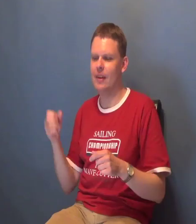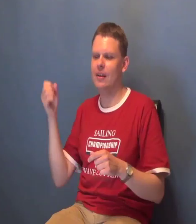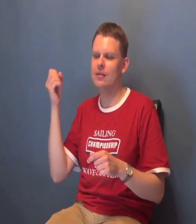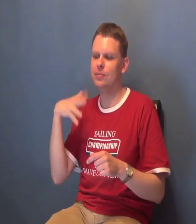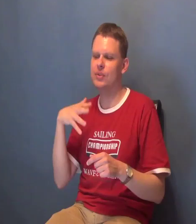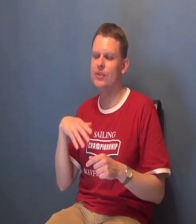Prysznic.